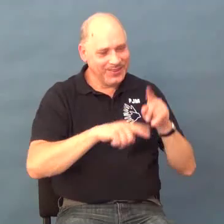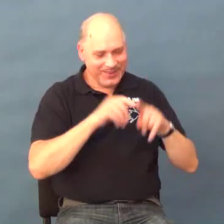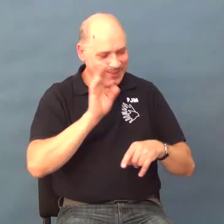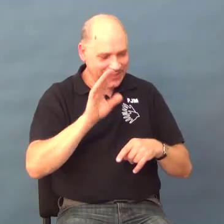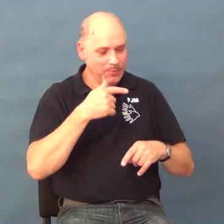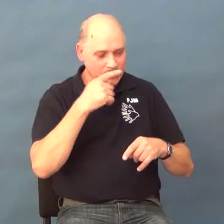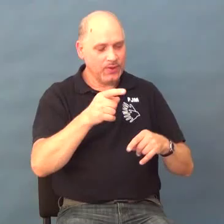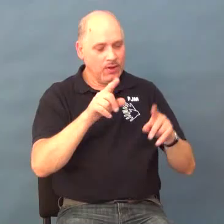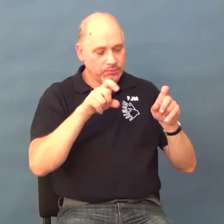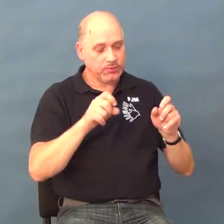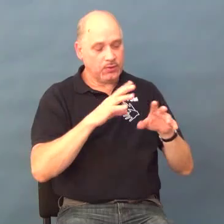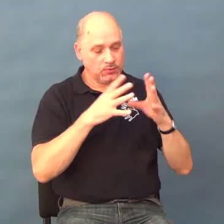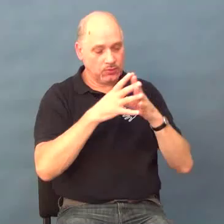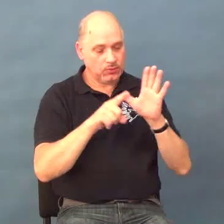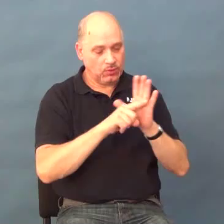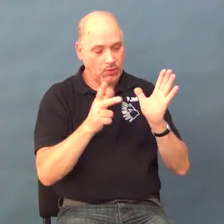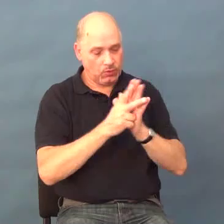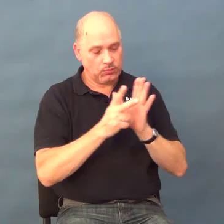Mówię ci, zaczynam od dziesiątej do osiemnastej, to pomijam.